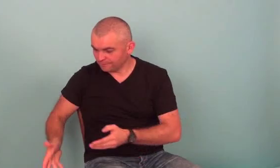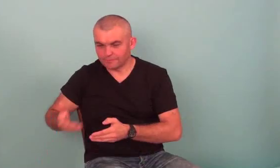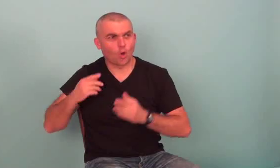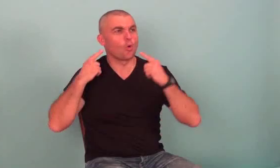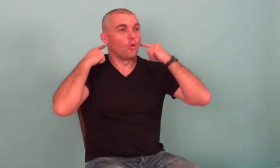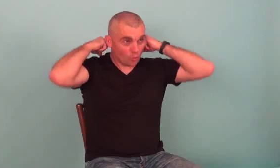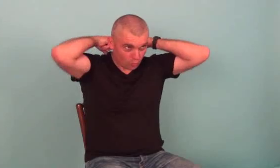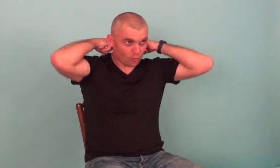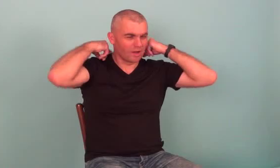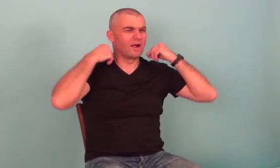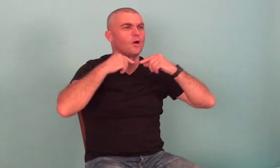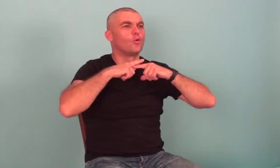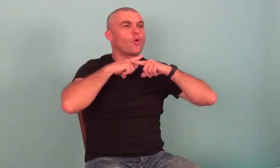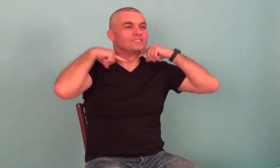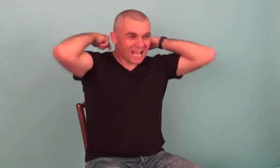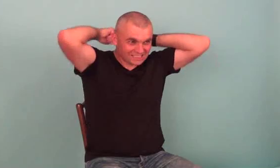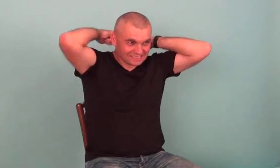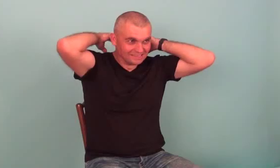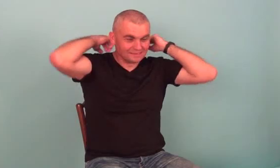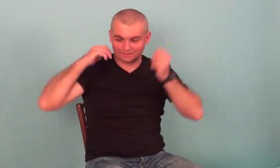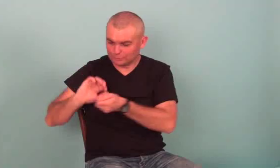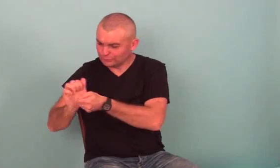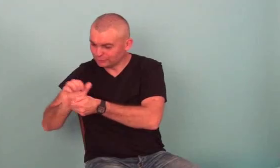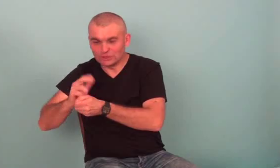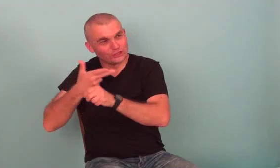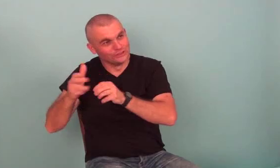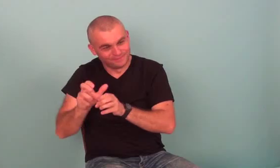Pan odwiązuje z szyi chustę i czyści nią gruszkę.